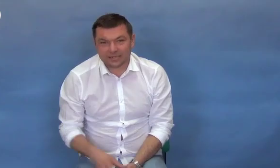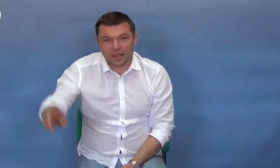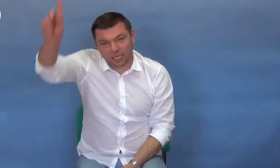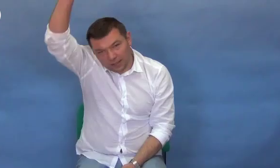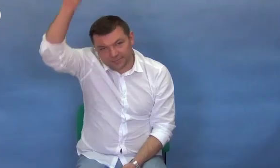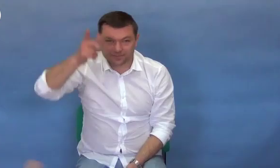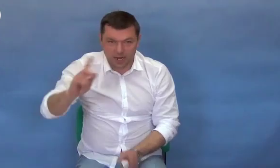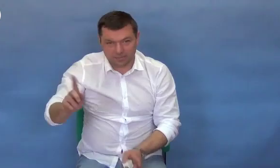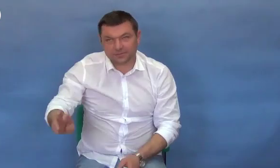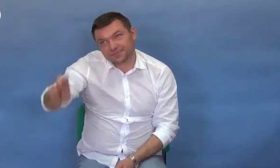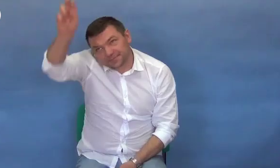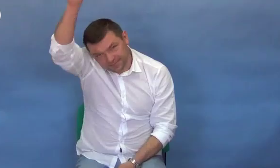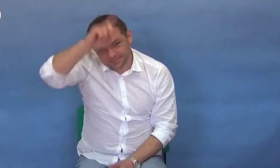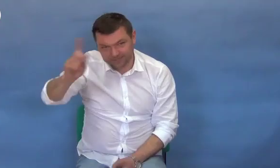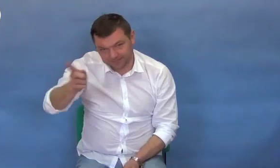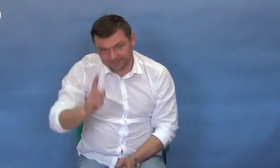Albo iść na górę nie wolno.